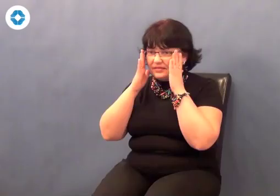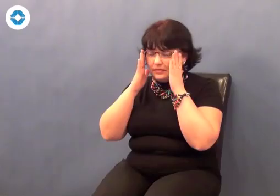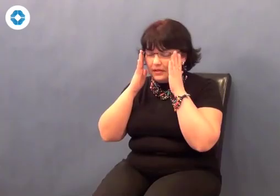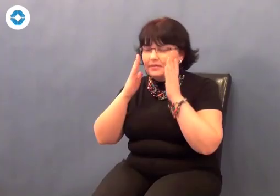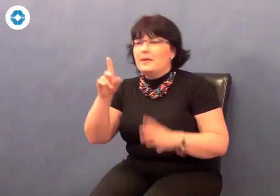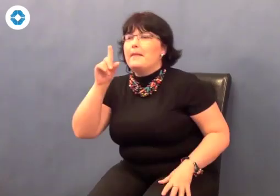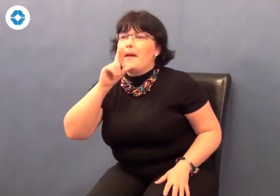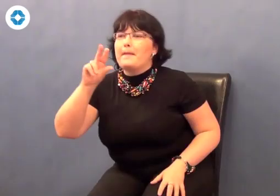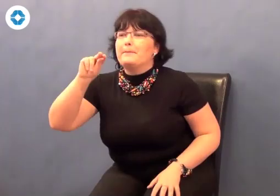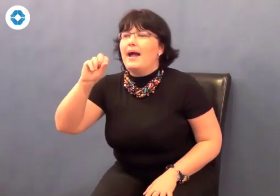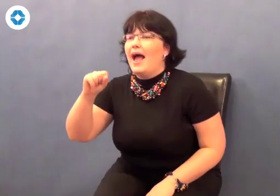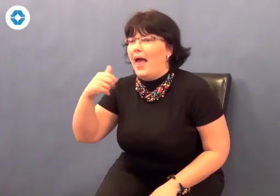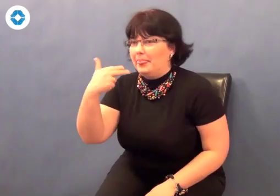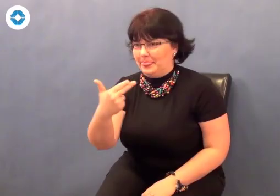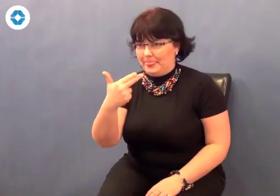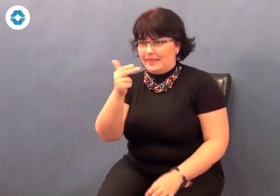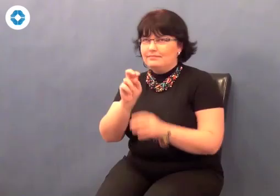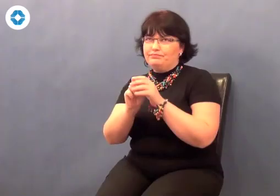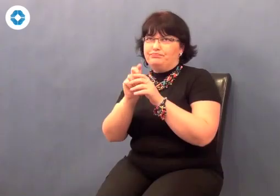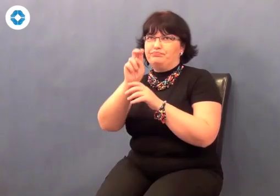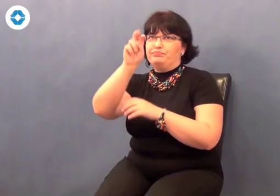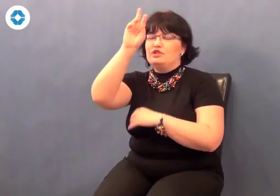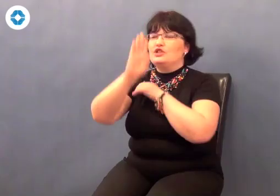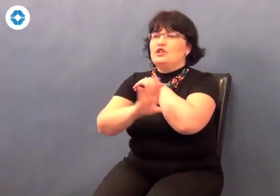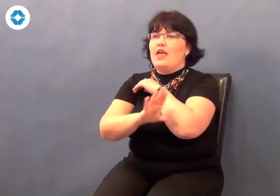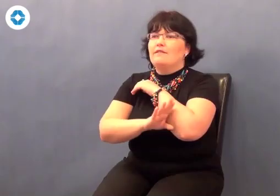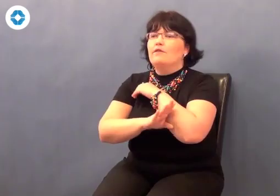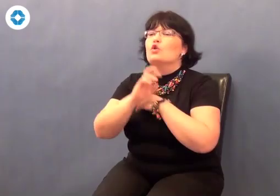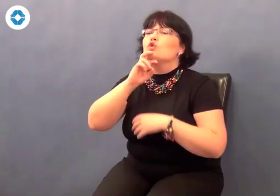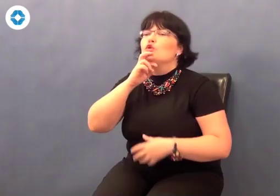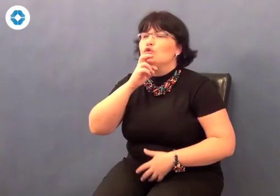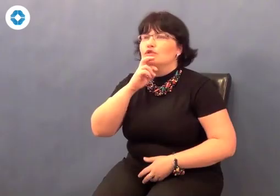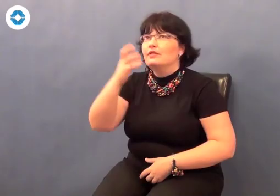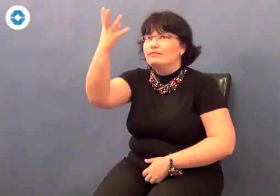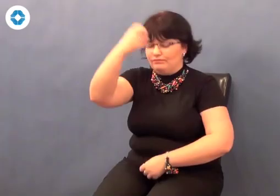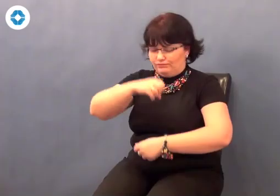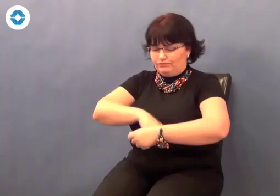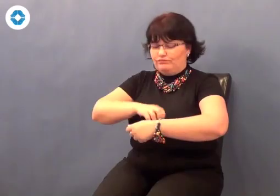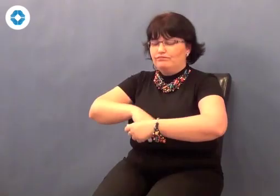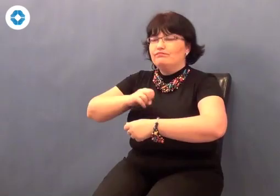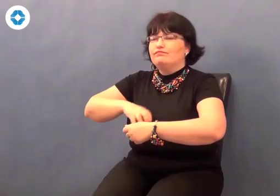Pan wchodzi na drzewo z gruszkami, zrywa je i wkłada sobie do fartucha.